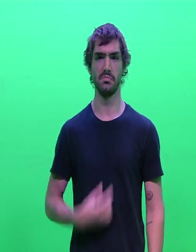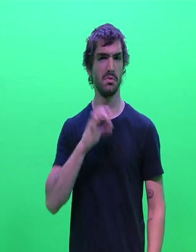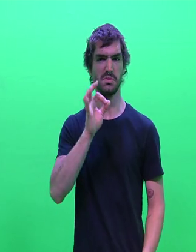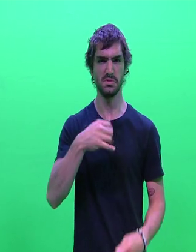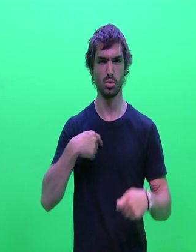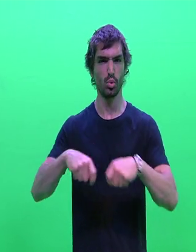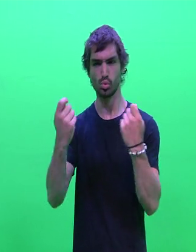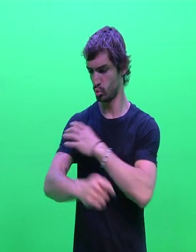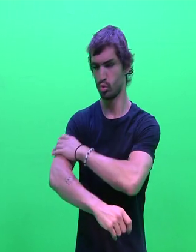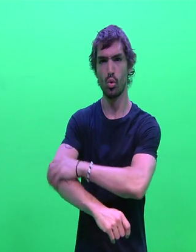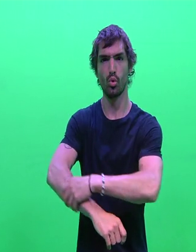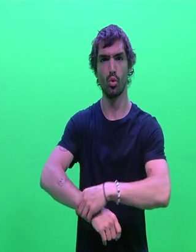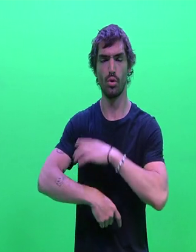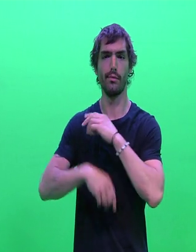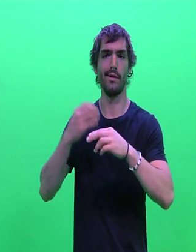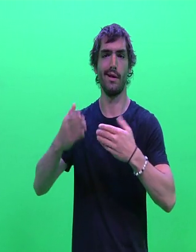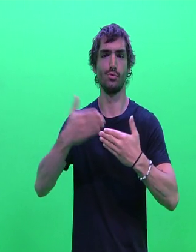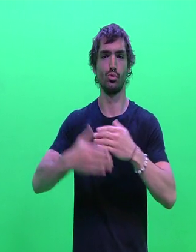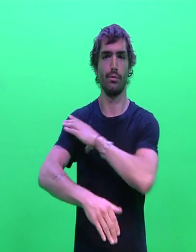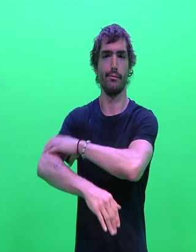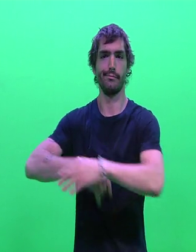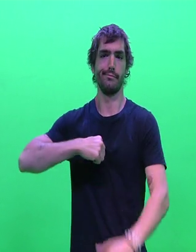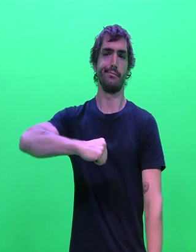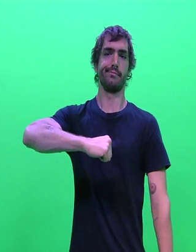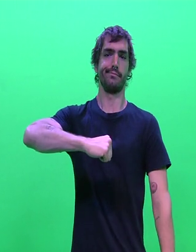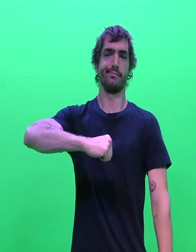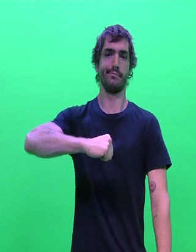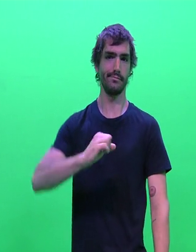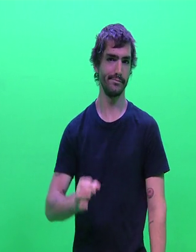Sí, em vaig trencar el braç i me'l van enguixar amb una postura estranya, amb el braç doblegat.